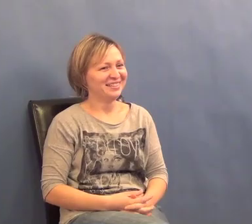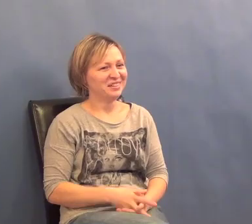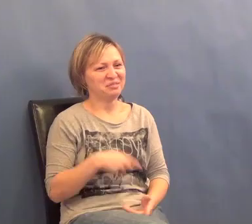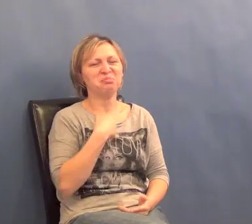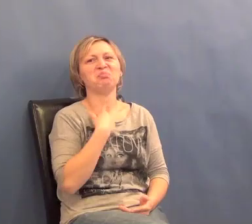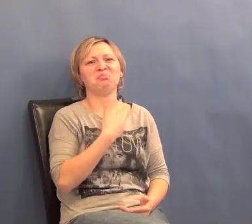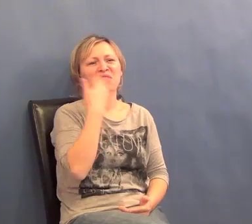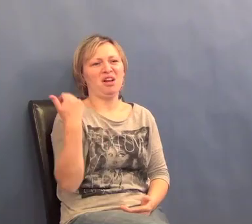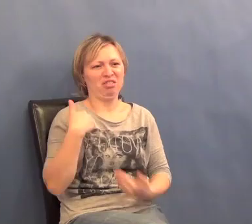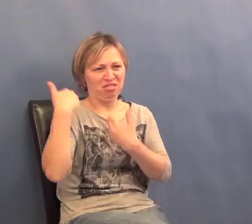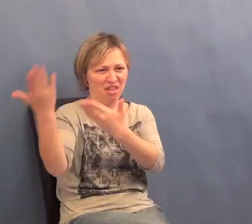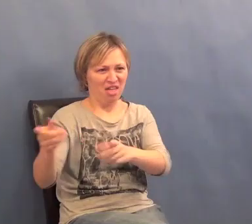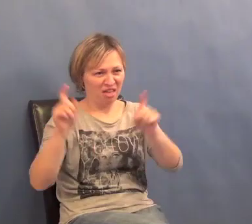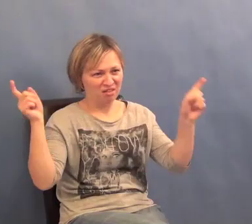Nie mam chęci i mam rozkładać nogi?